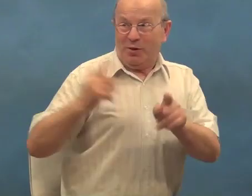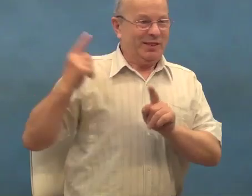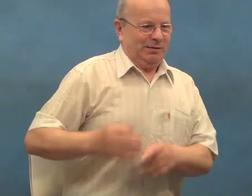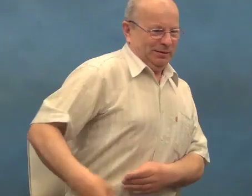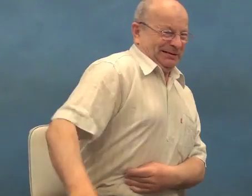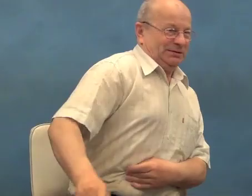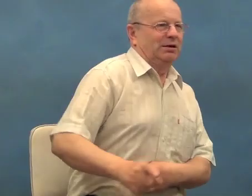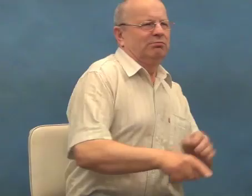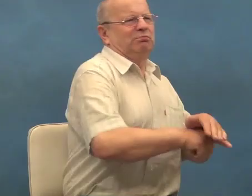Charlie Chaplin odsunął dziecko od siebie i uciekł.